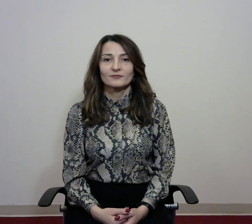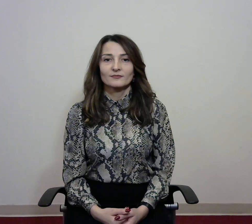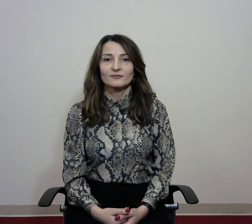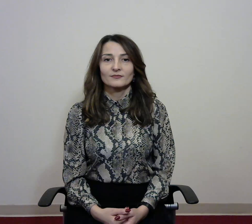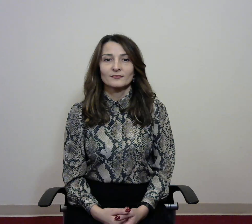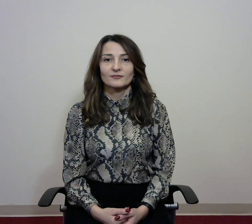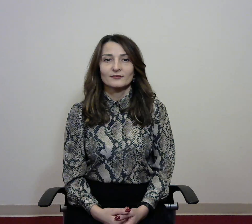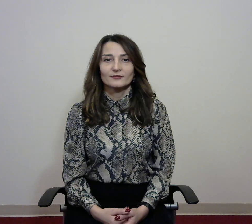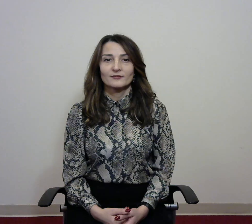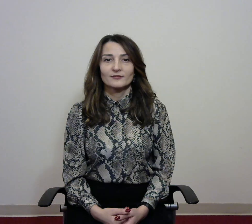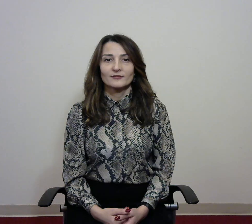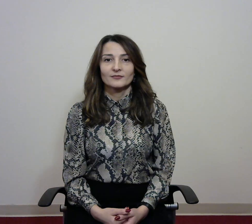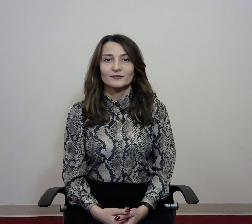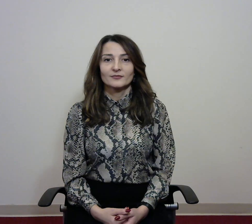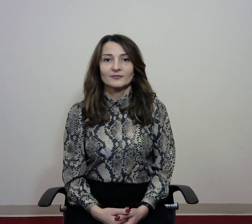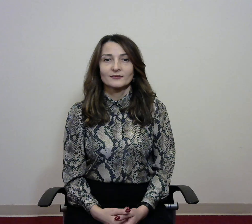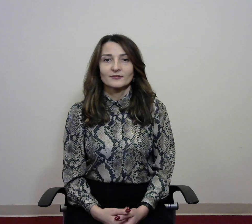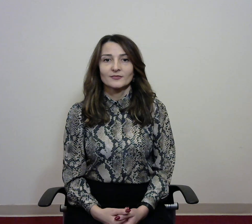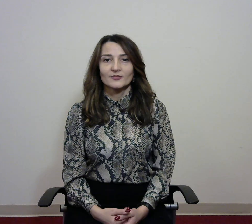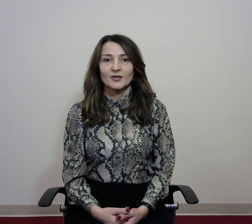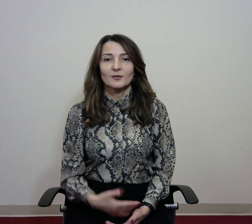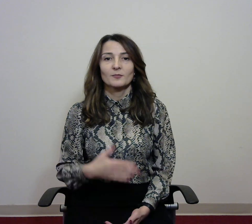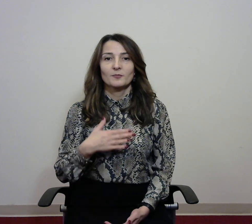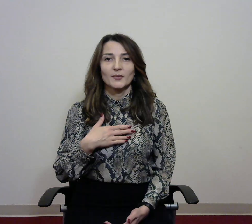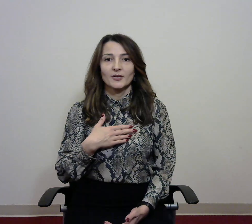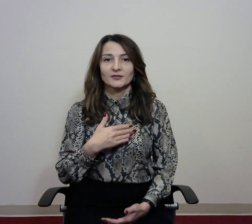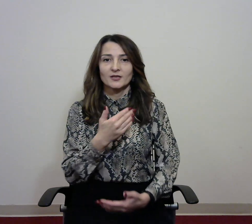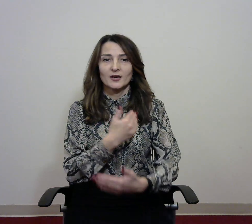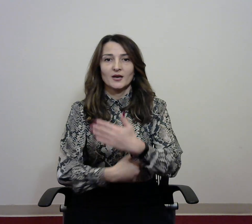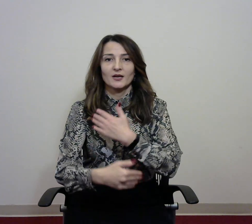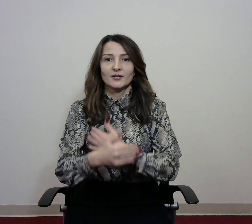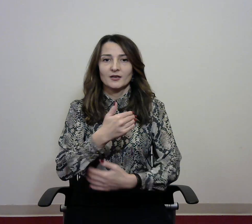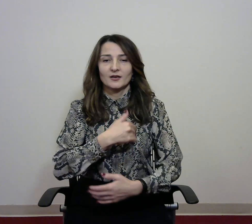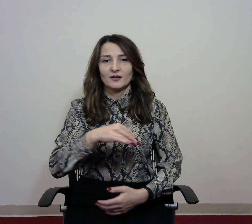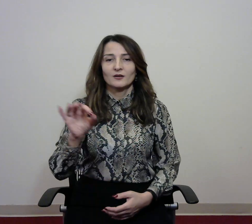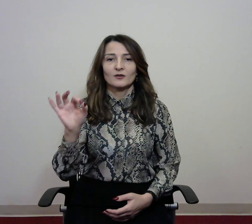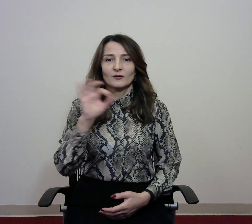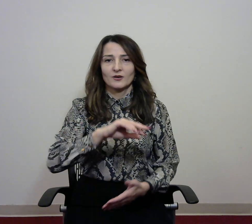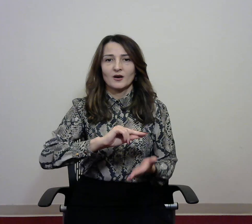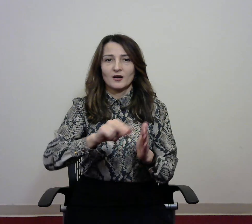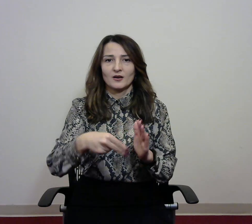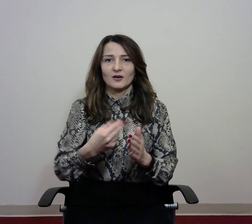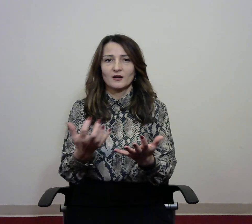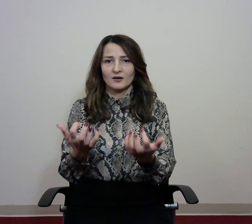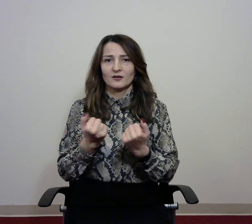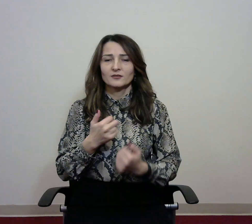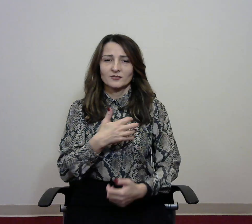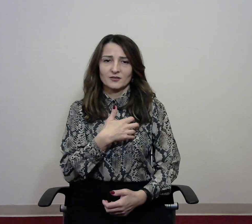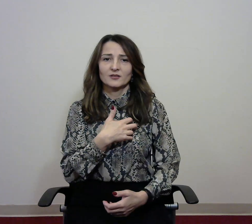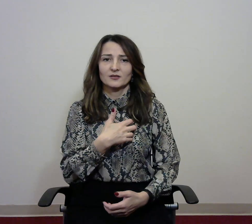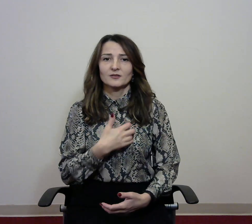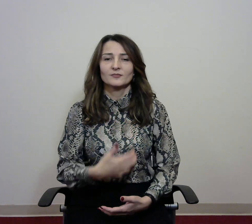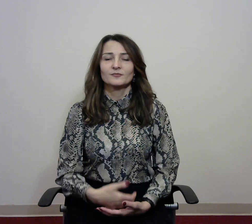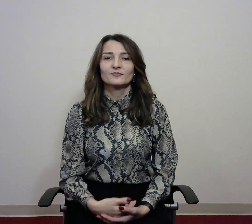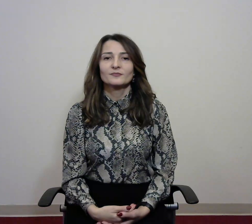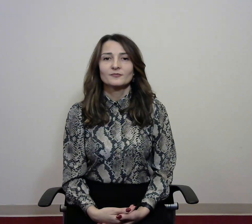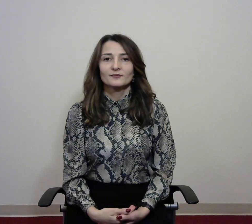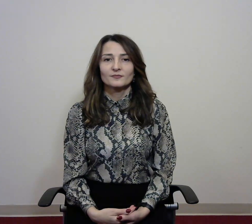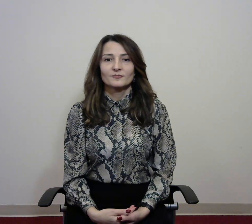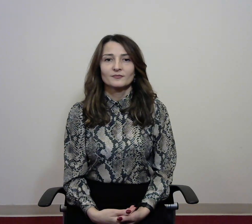Mən əlillik haqqında arayış almaq istəyirəm